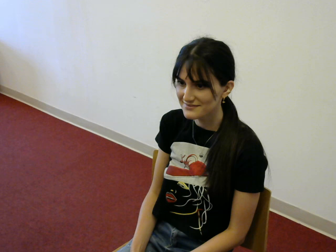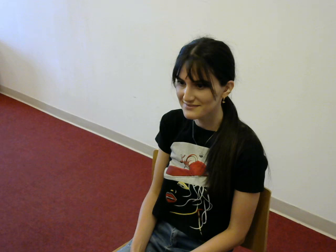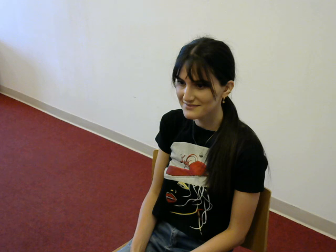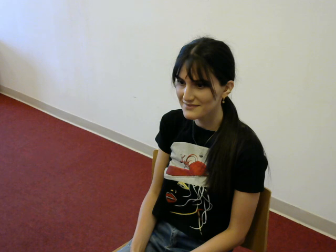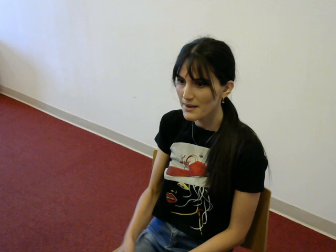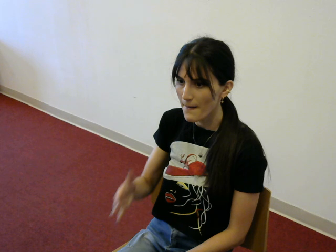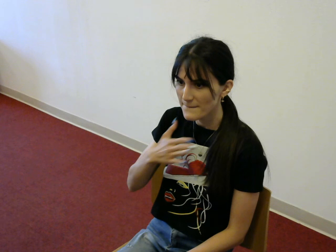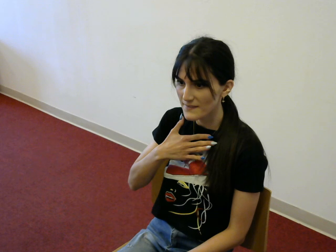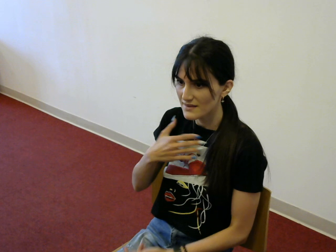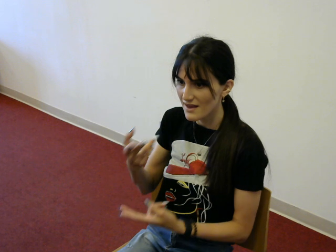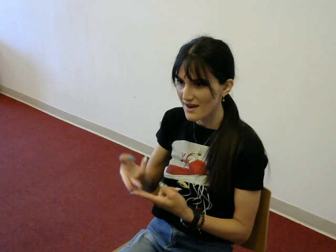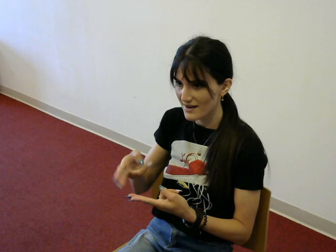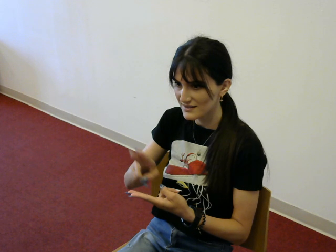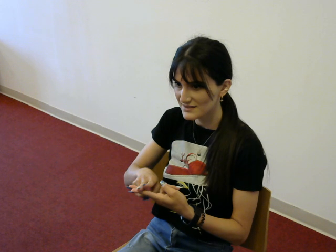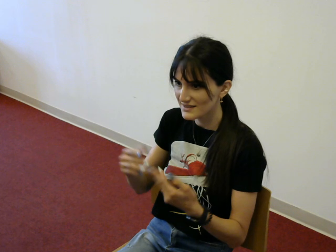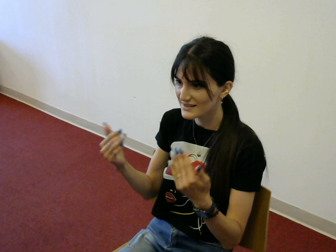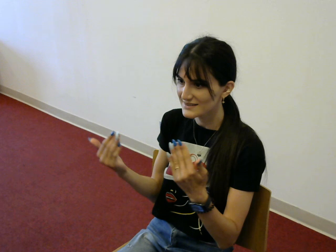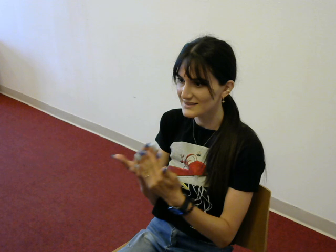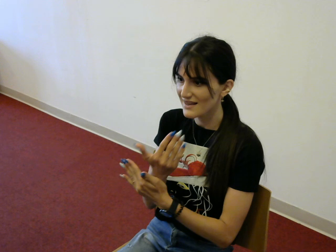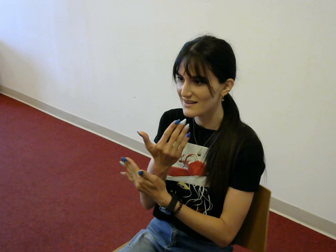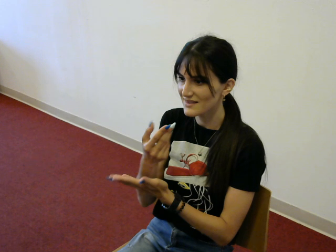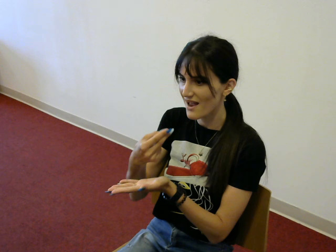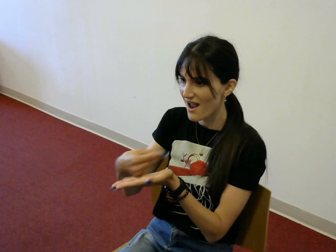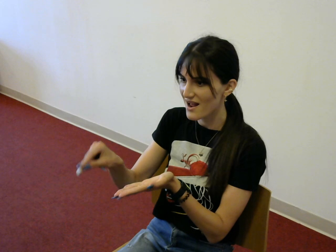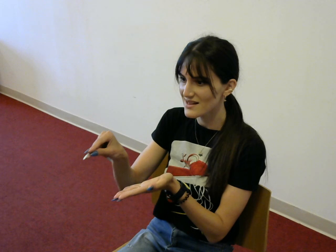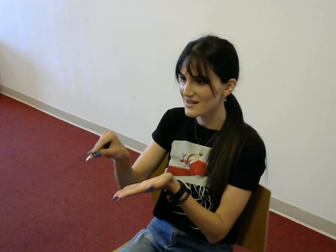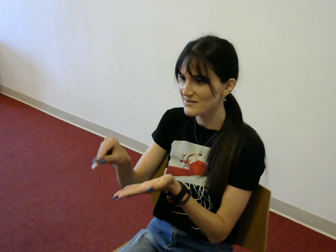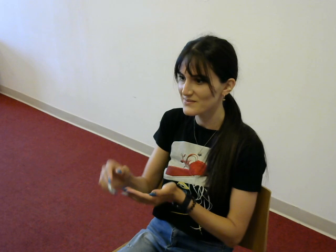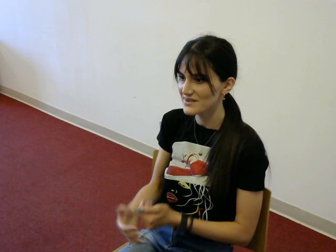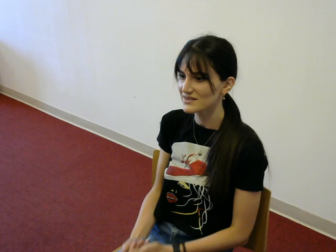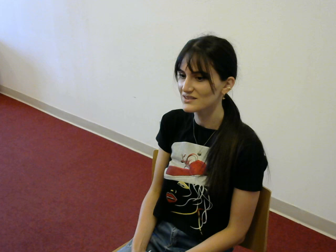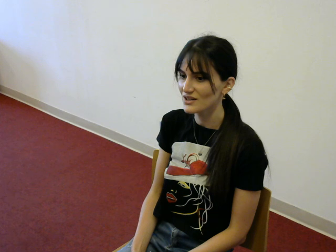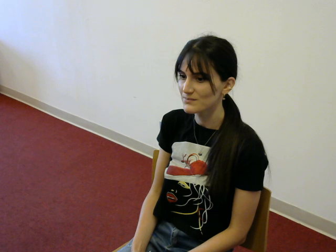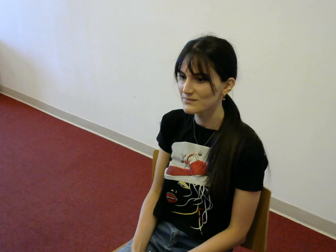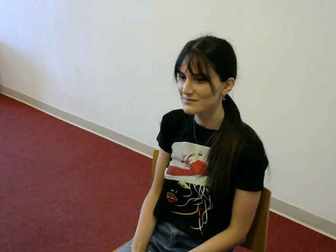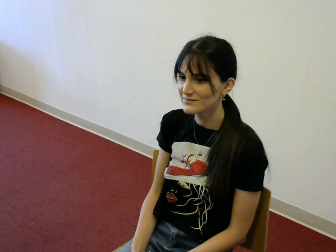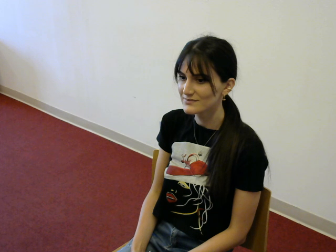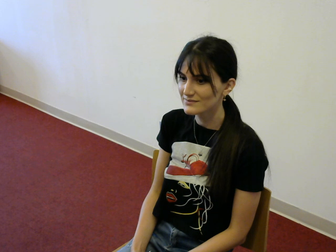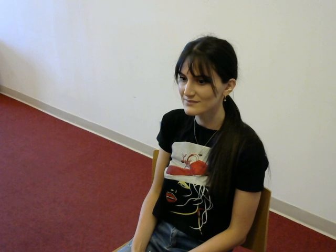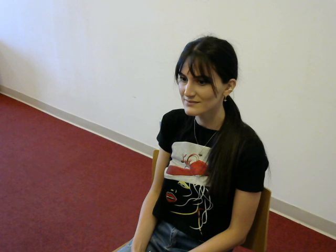Mən bunu yeni almışam